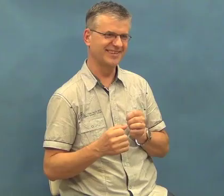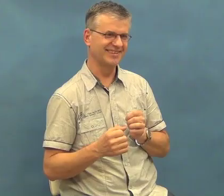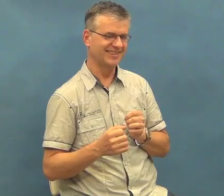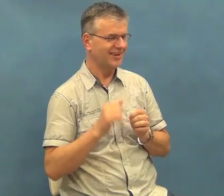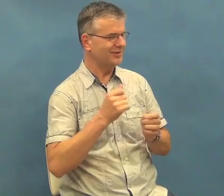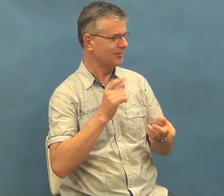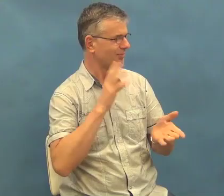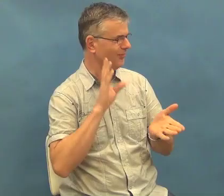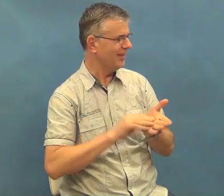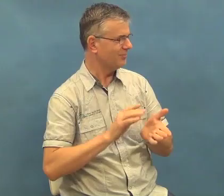Proszę powtórzyć.